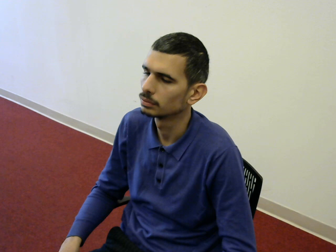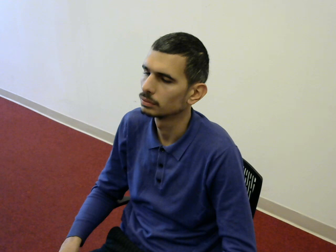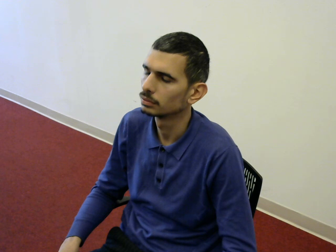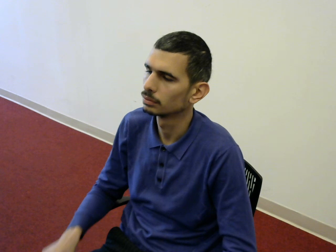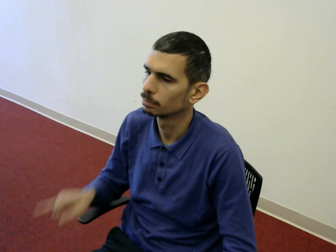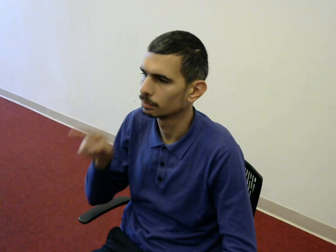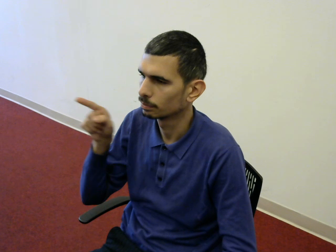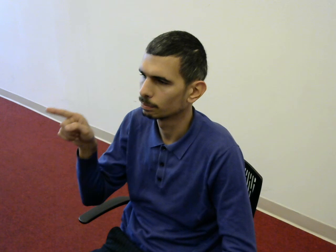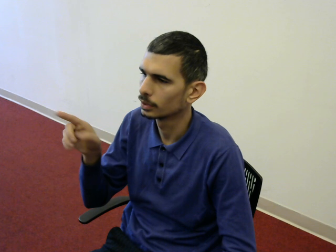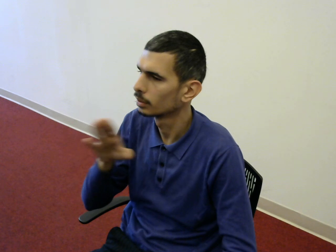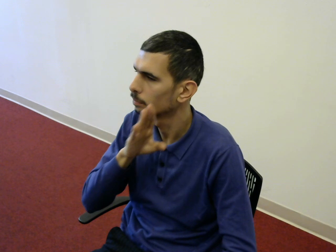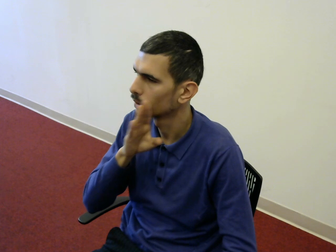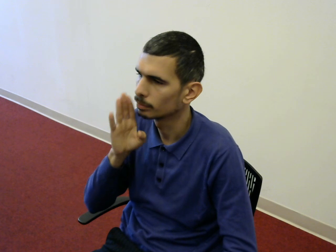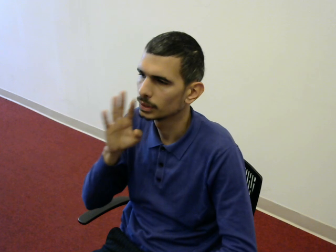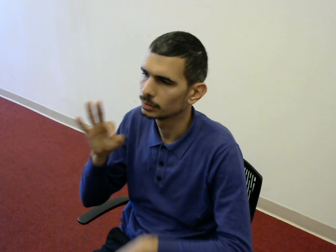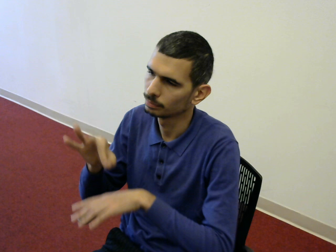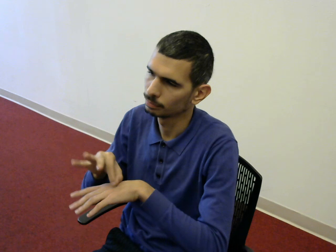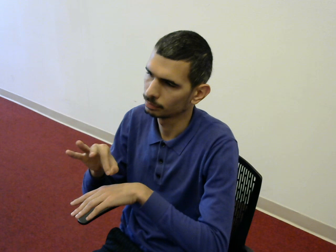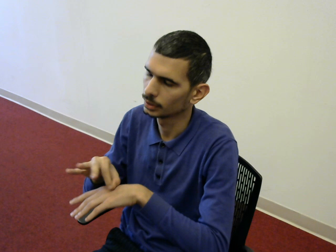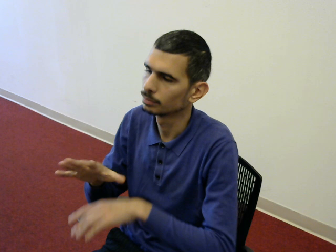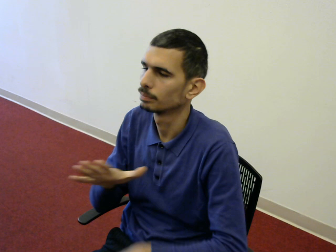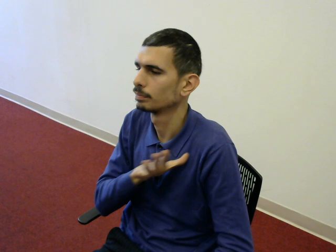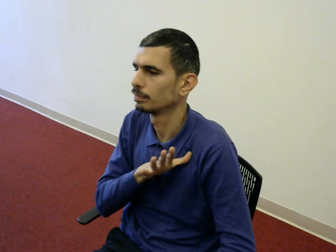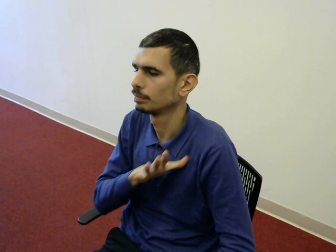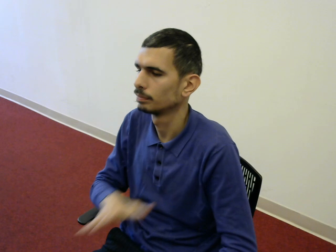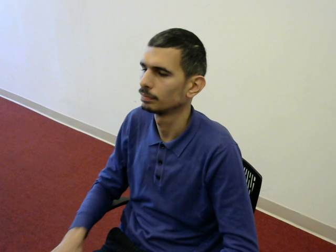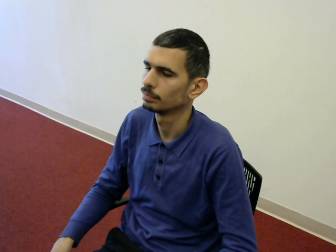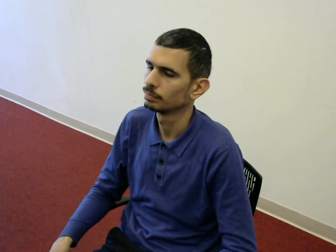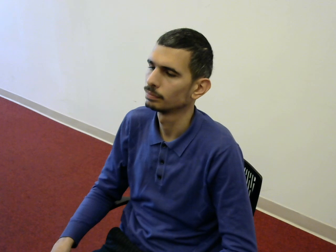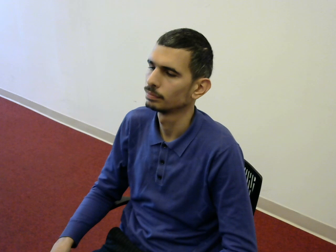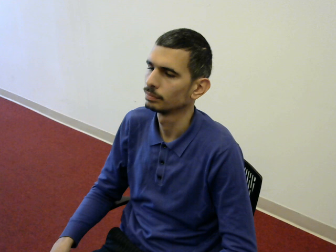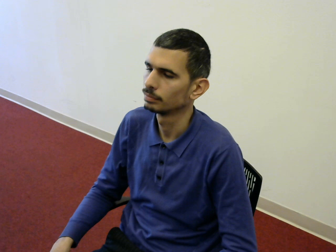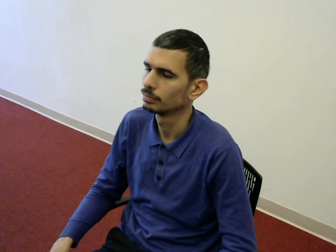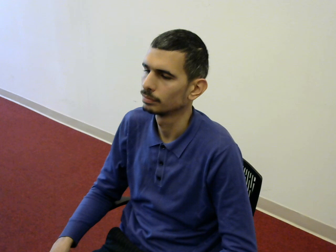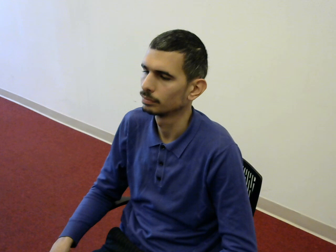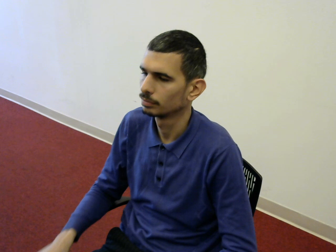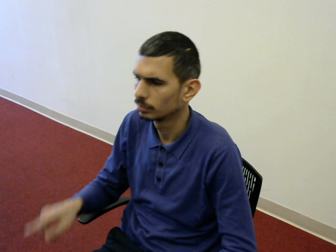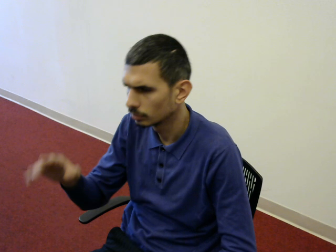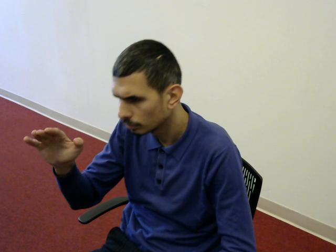Onun anası xəstələnmişdi